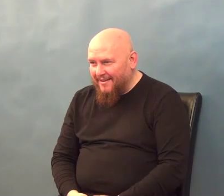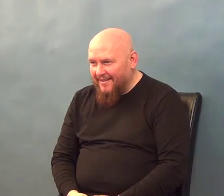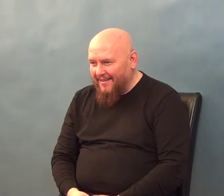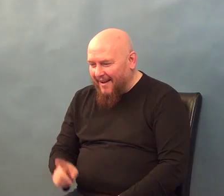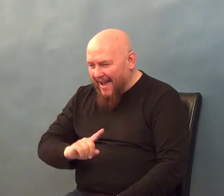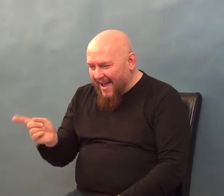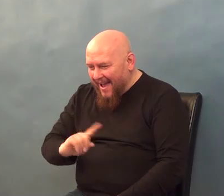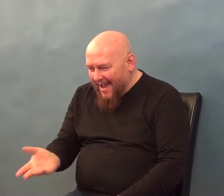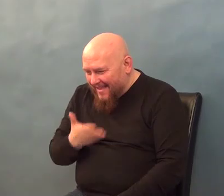Gdzie wyjeżdżasz nad morze?